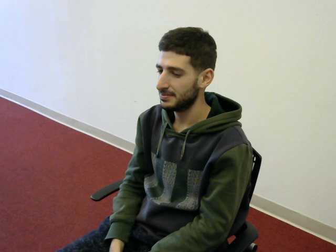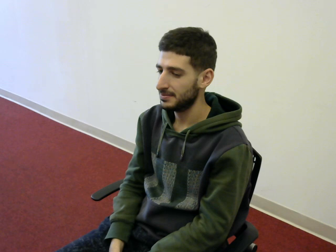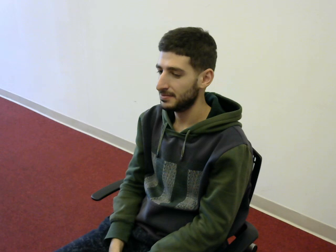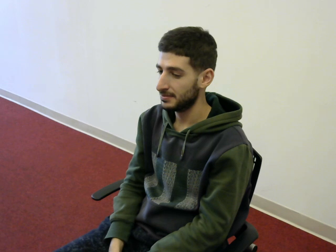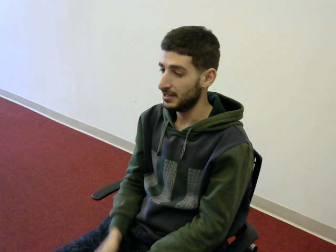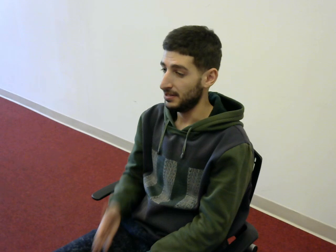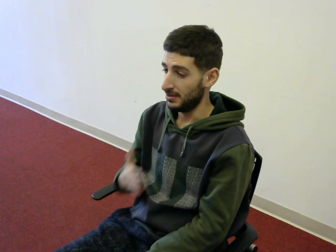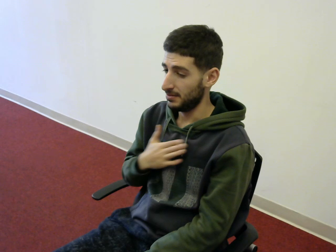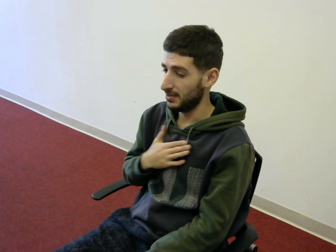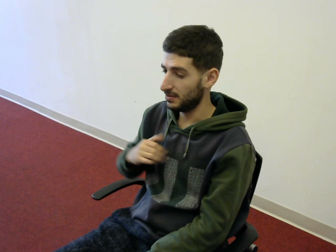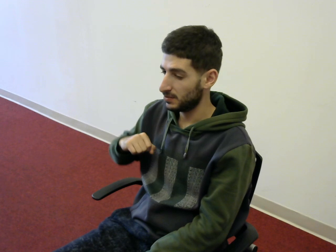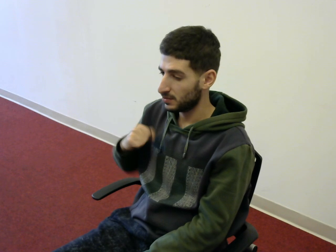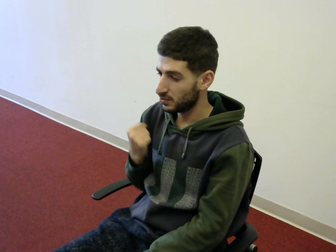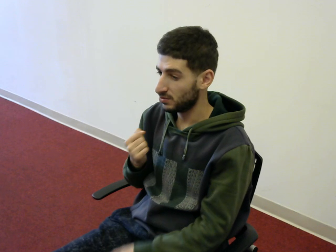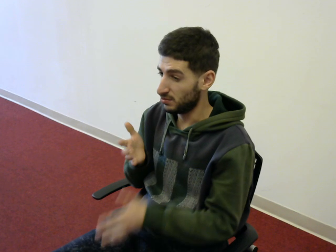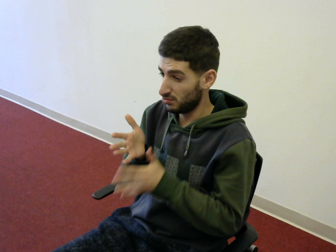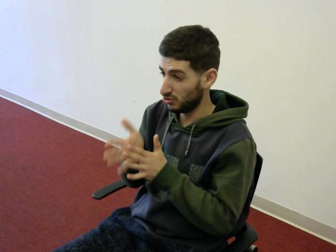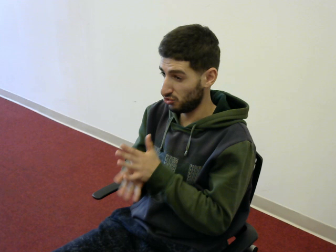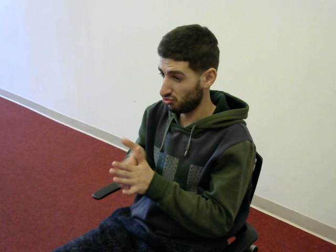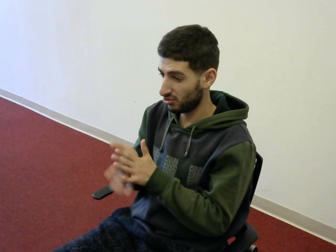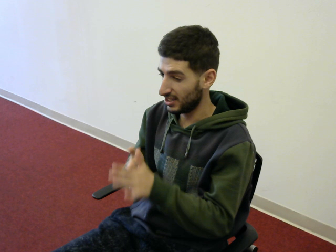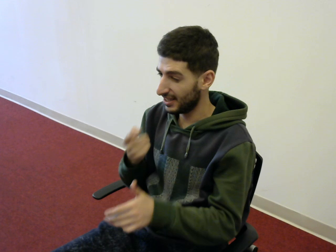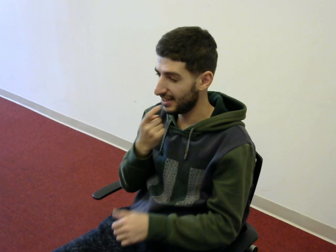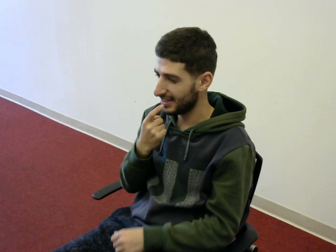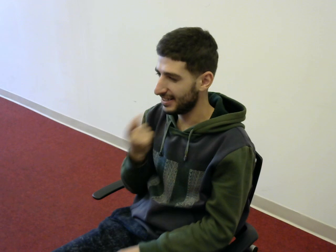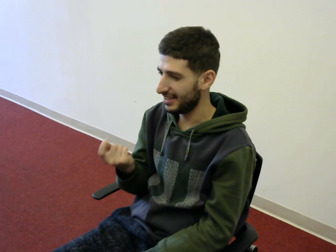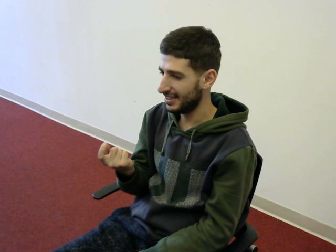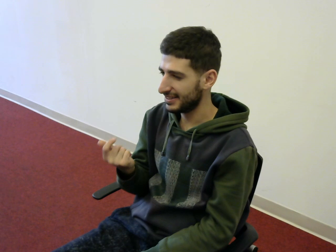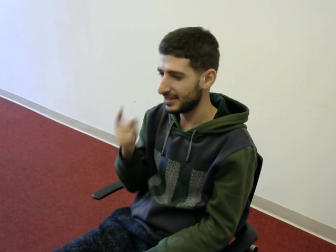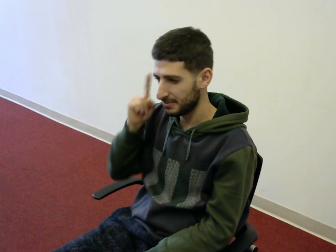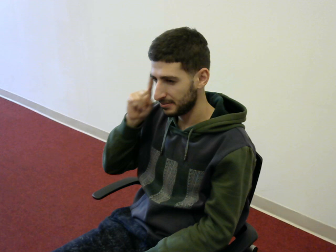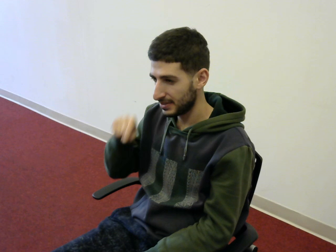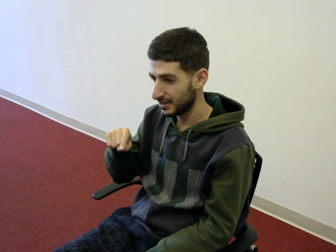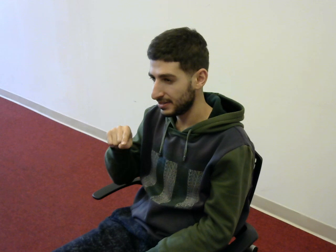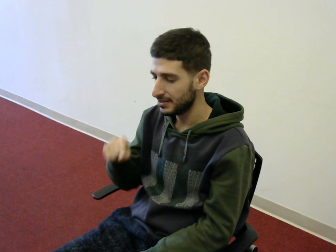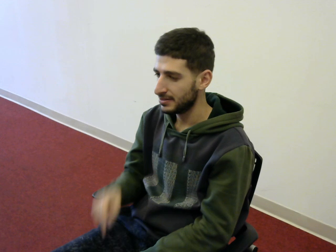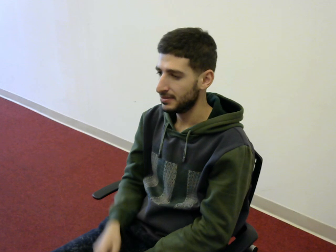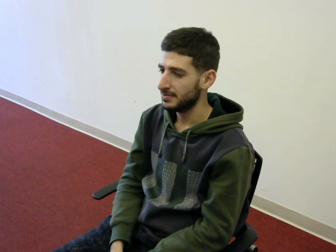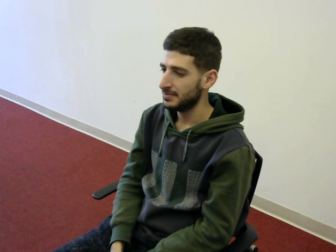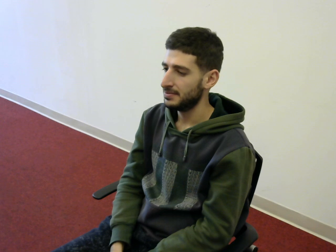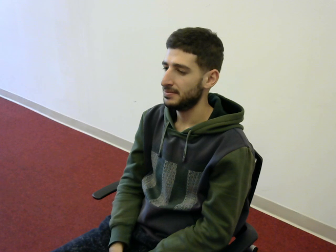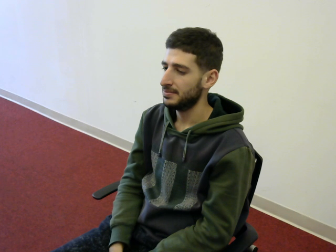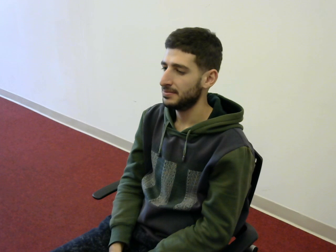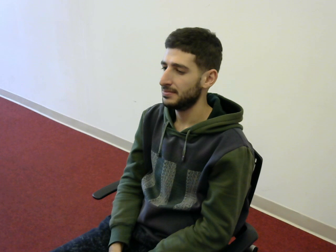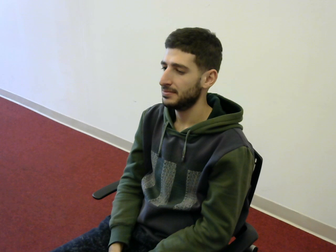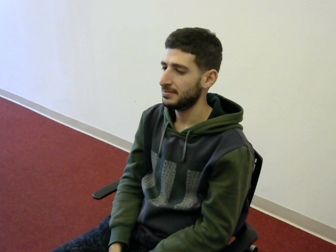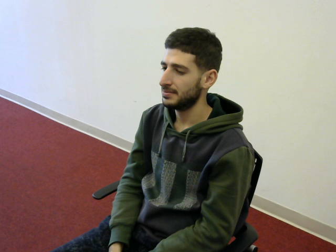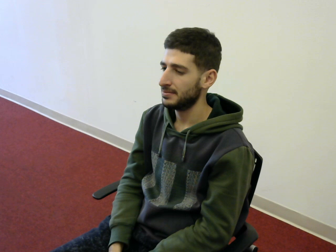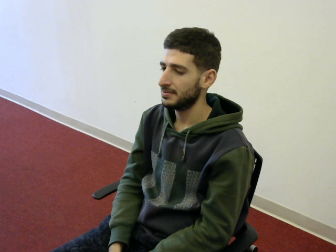Mənim dostum jest dilini azca bilir